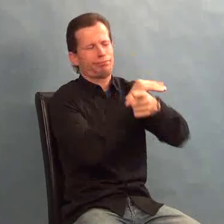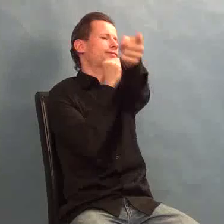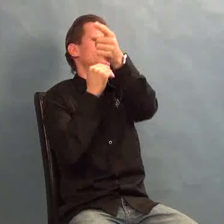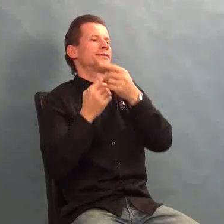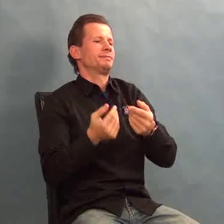To wszystko.